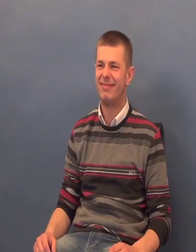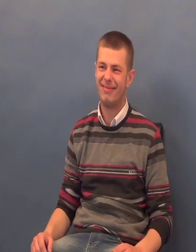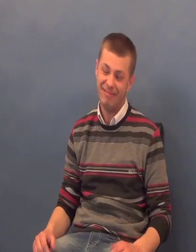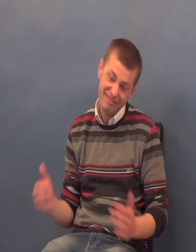Może tak być.